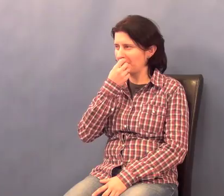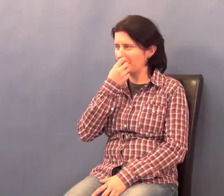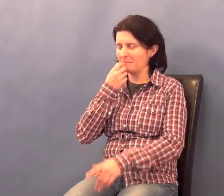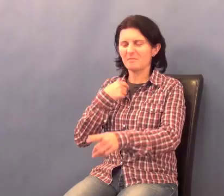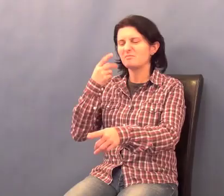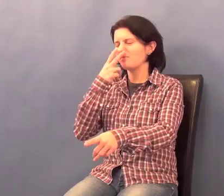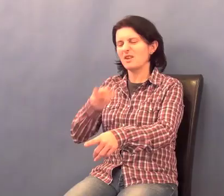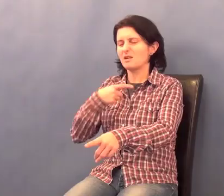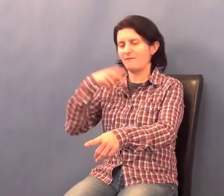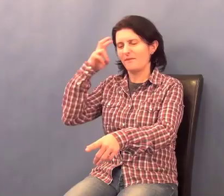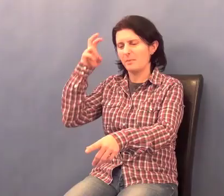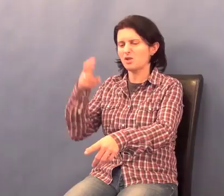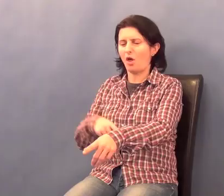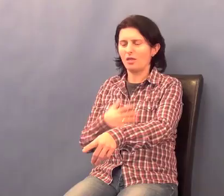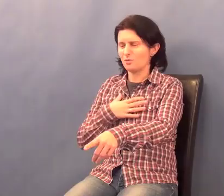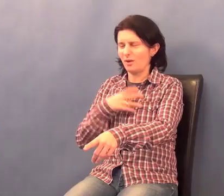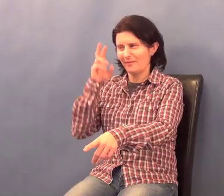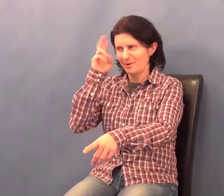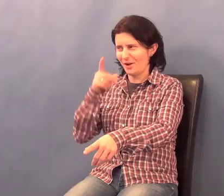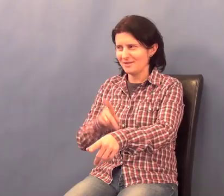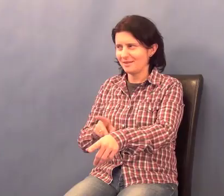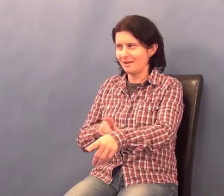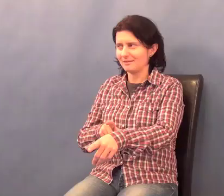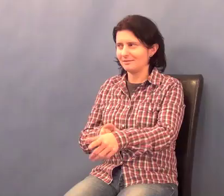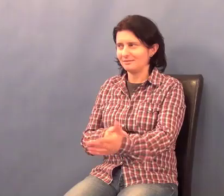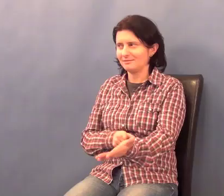Widzę, że to jest wymyślone, myślę, że to jest wymyślony znak.